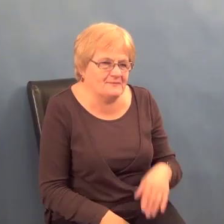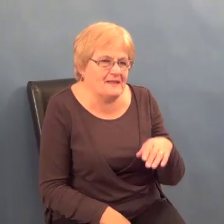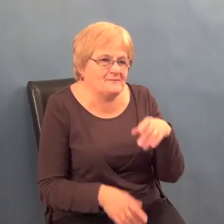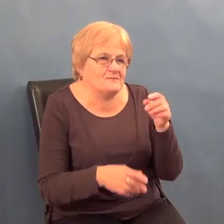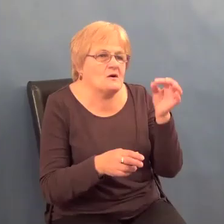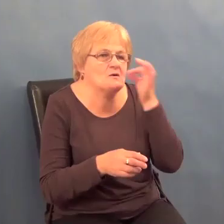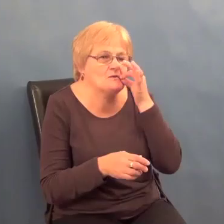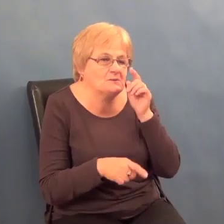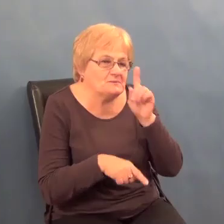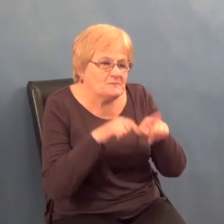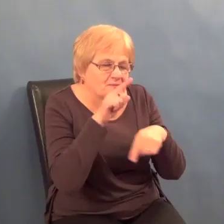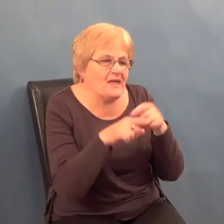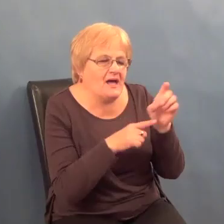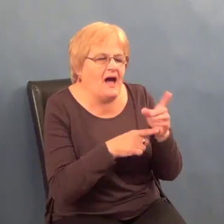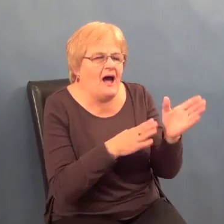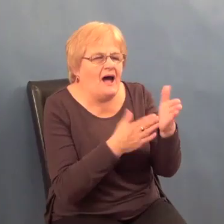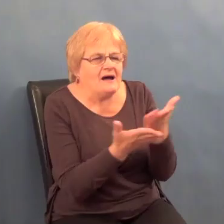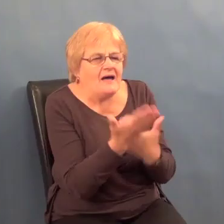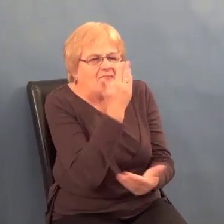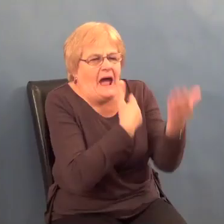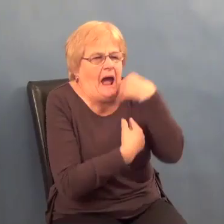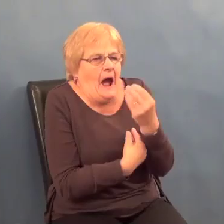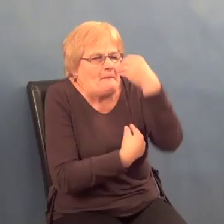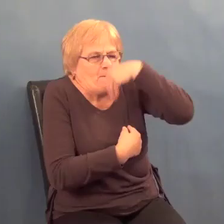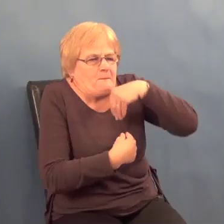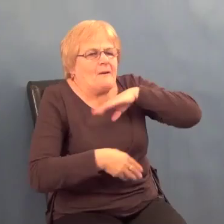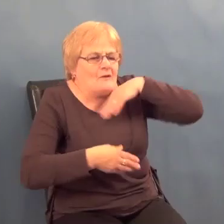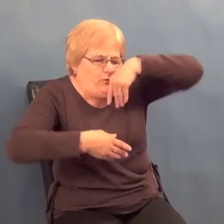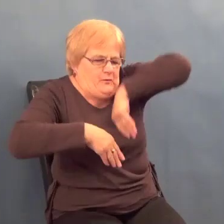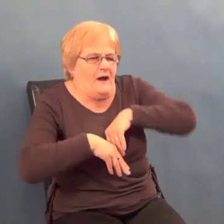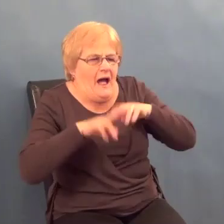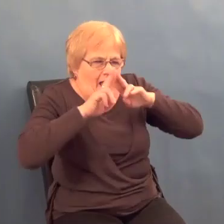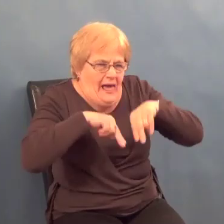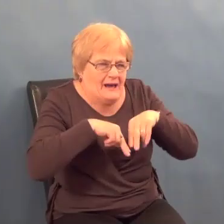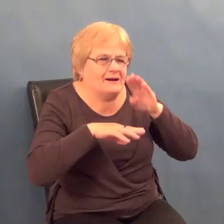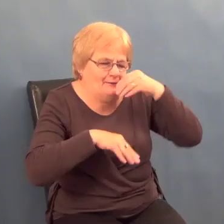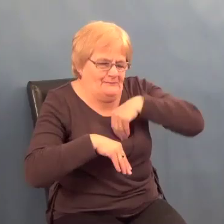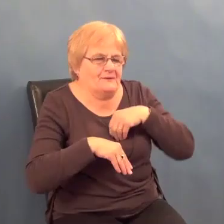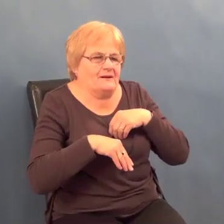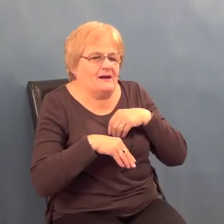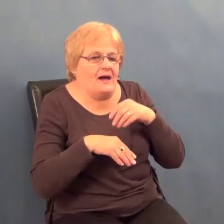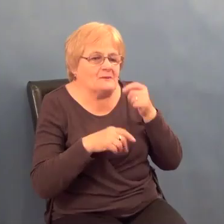Kot idzie, a ryba już wcześniej nabrała wody i ją trzyma w pysku.